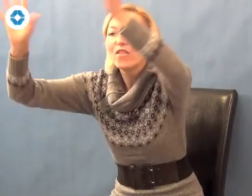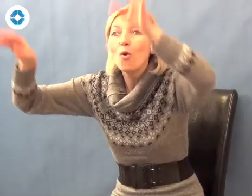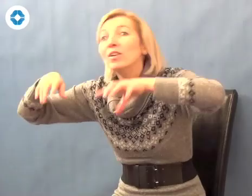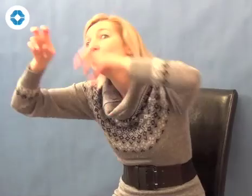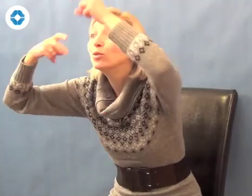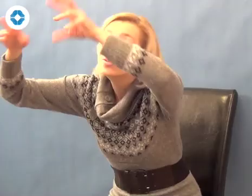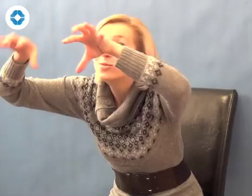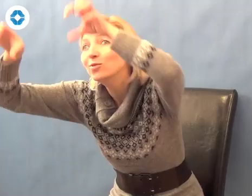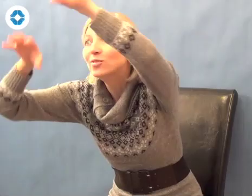Szukał i wspinał się.